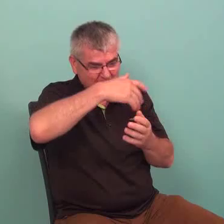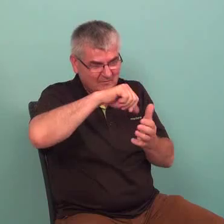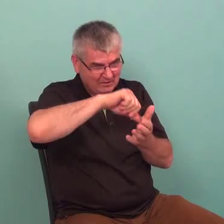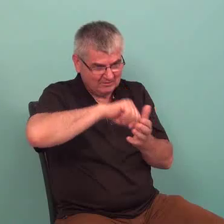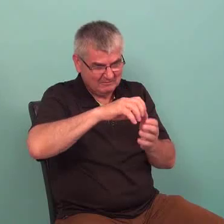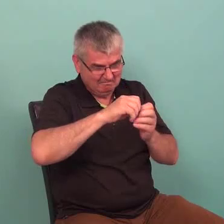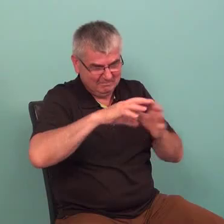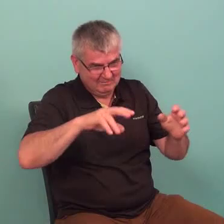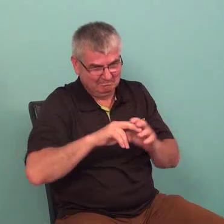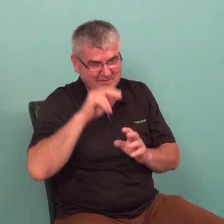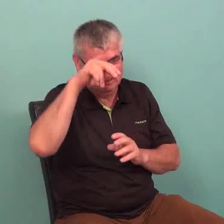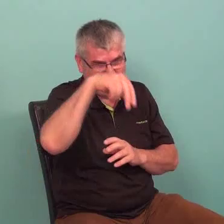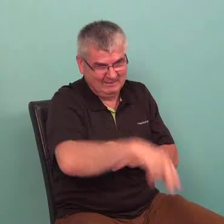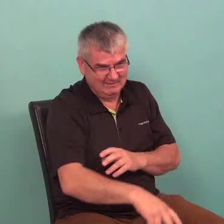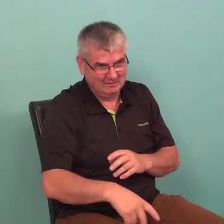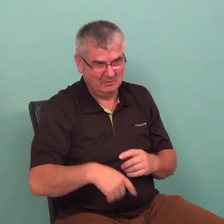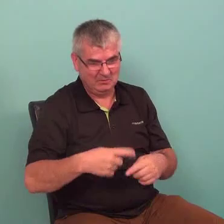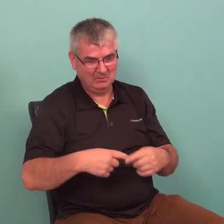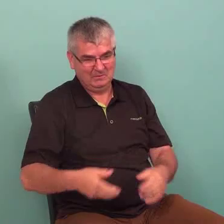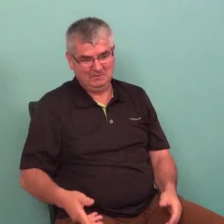Rynna pęka w środku, kot z niej wypada i dalej się toczy.